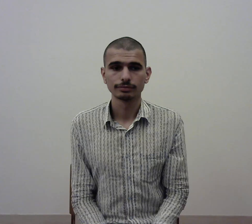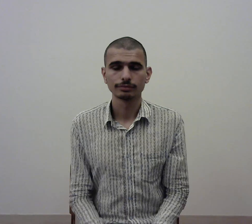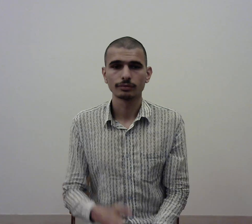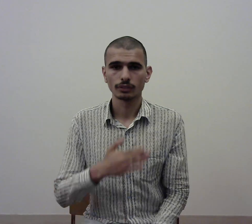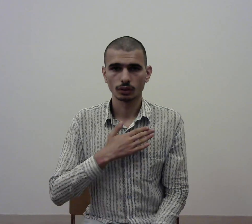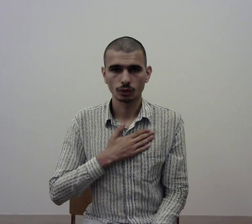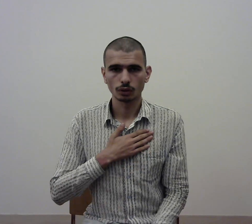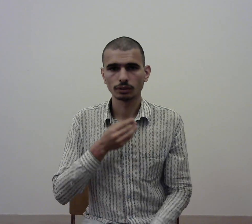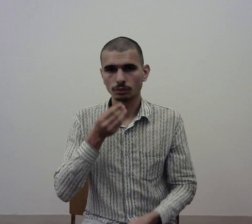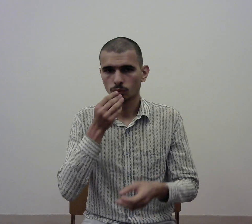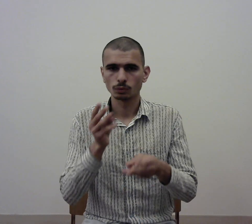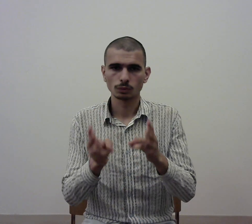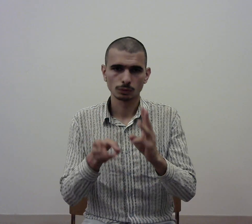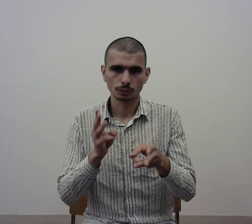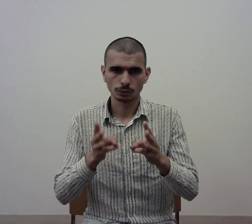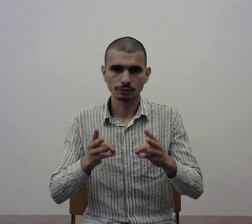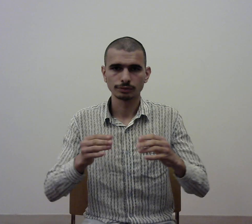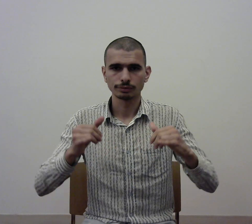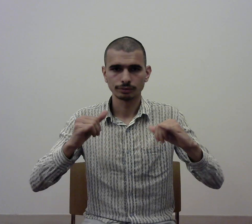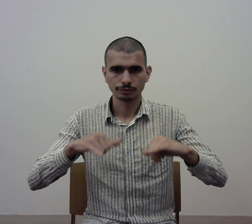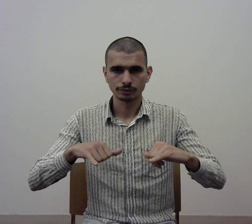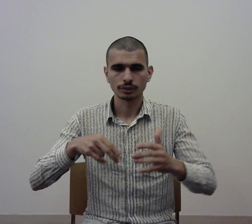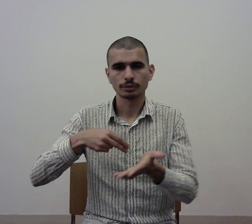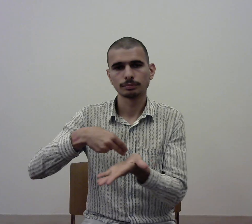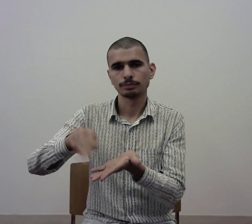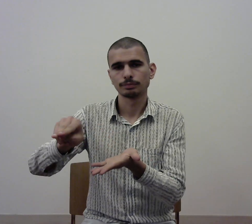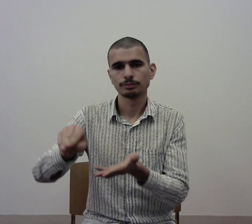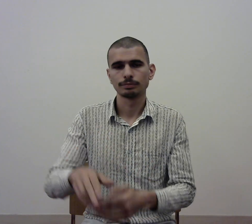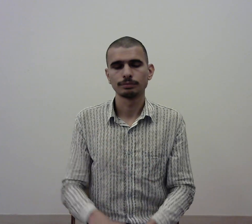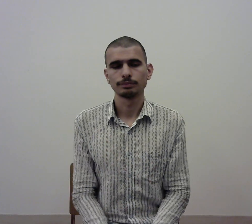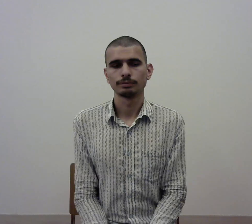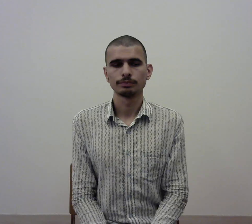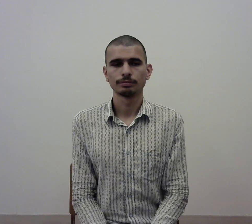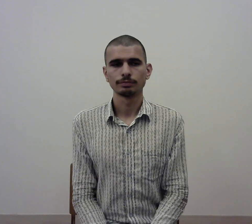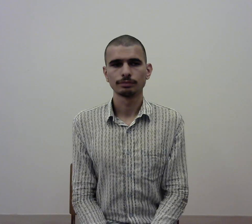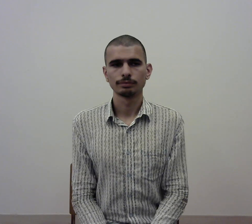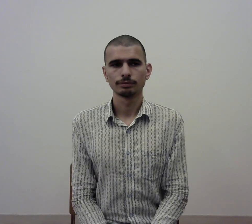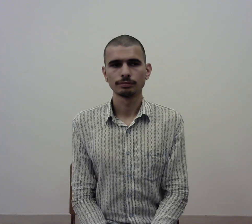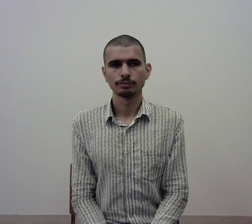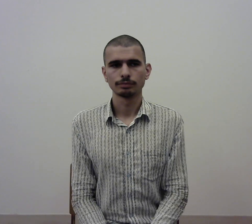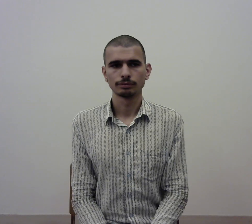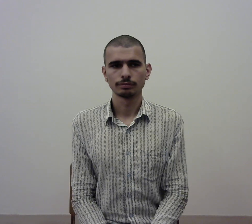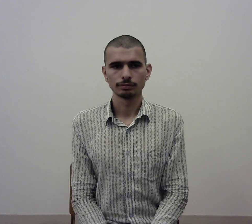Mən mətbəx üçün qab almalıyam